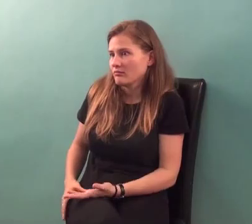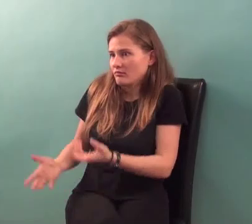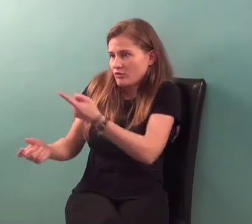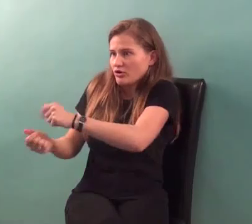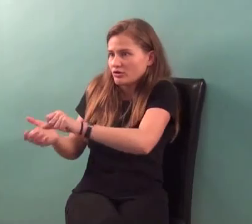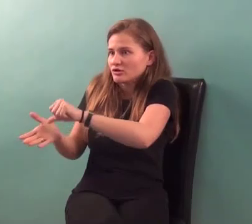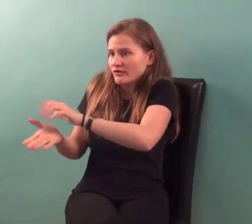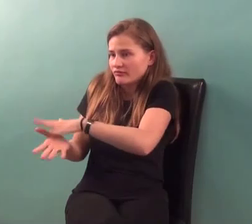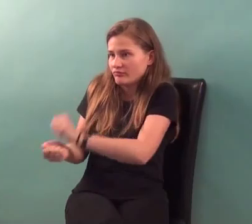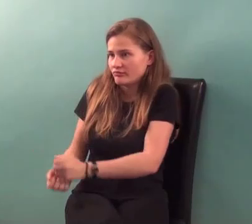Jak wyrzucasz jedzenie, to zanieczyszczasz środowisko.